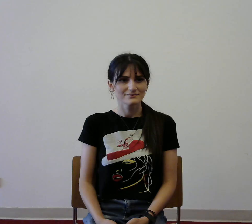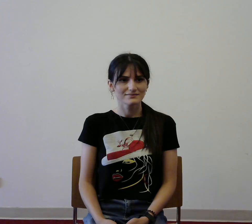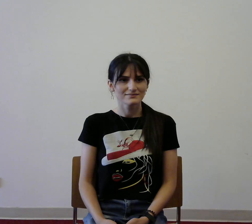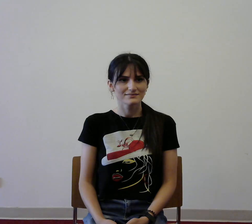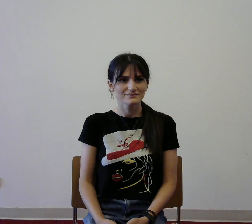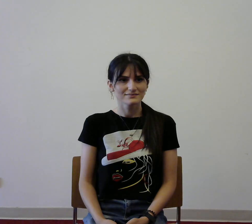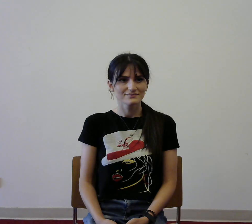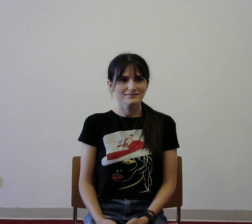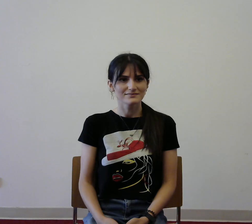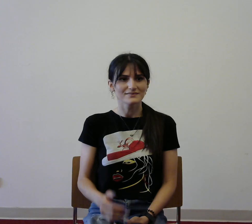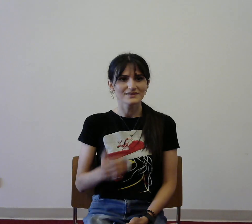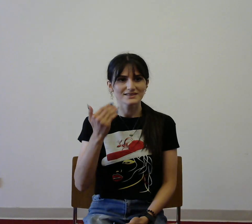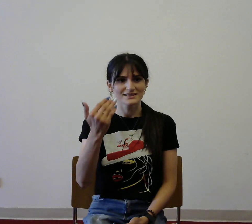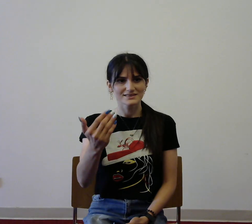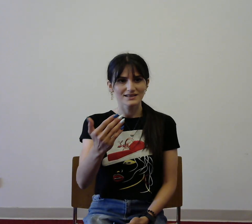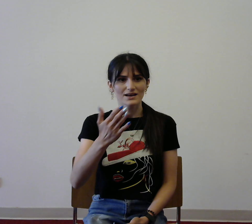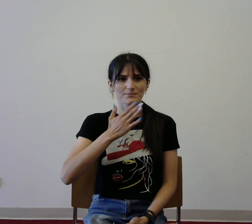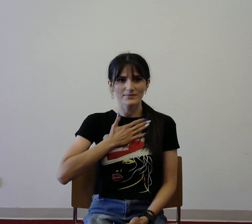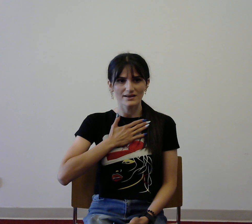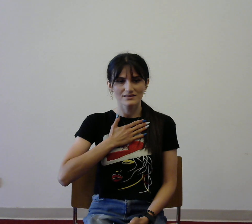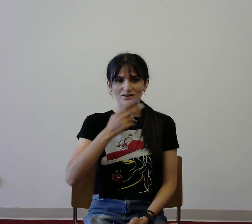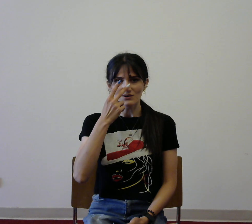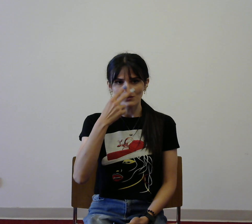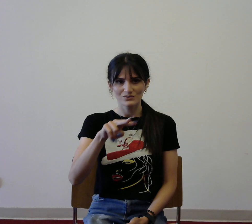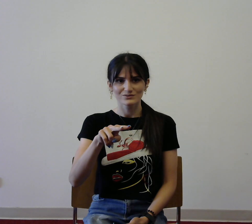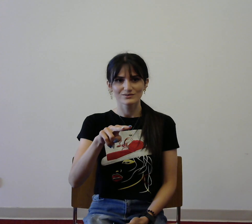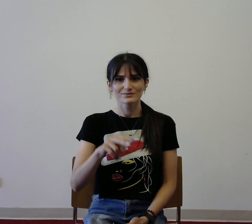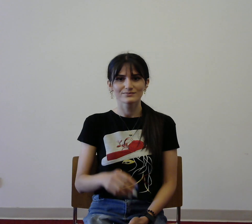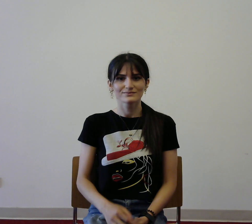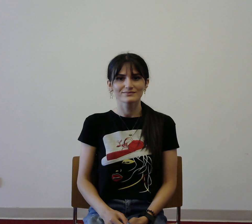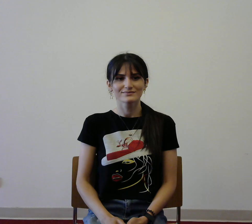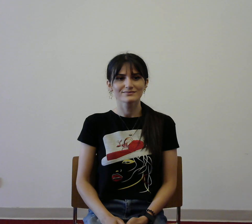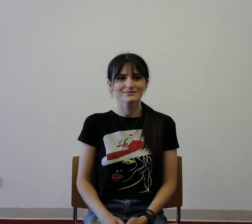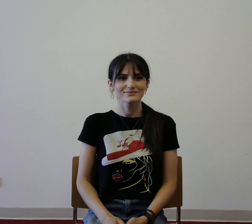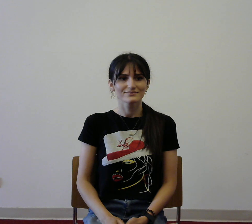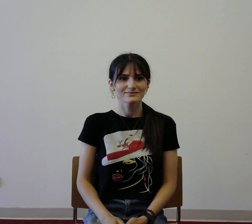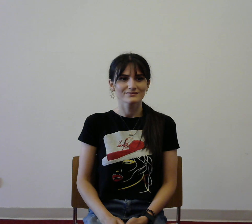Siz məni görürsünüzmü?